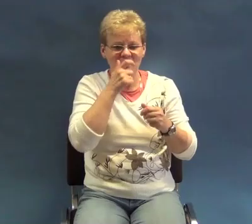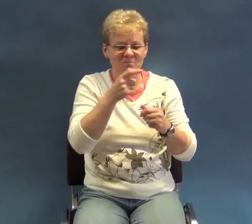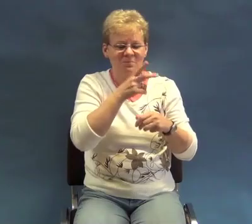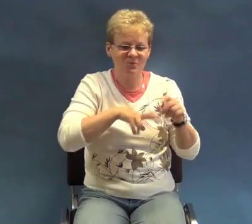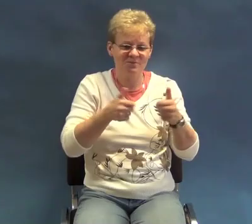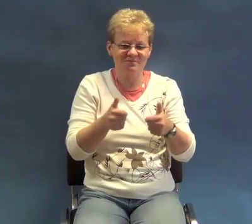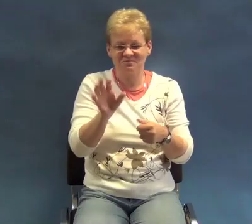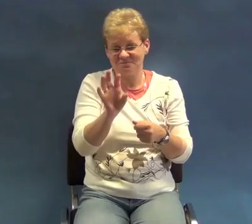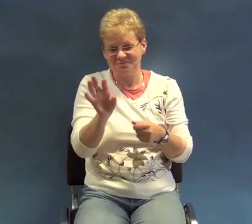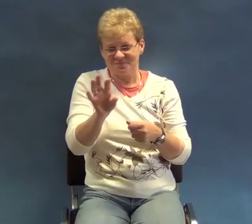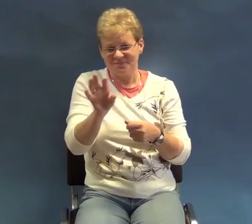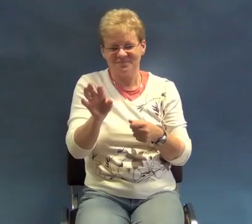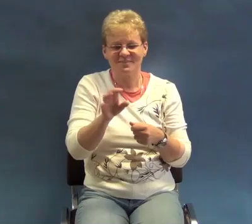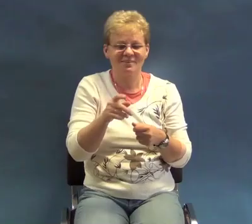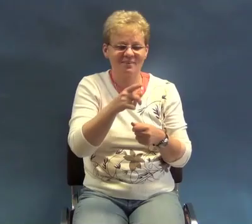Policjant stał i obserwował Charliego Chaplina.